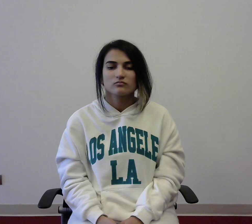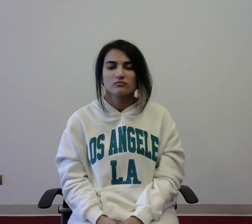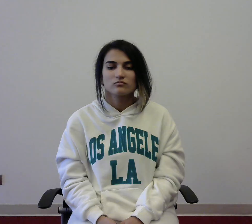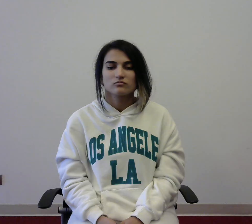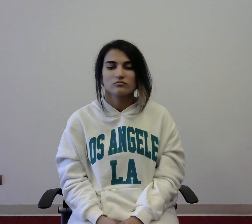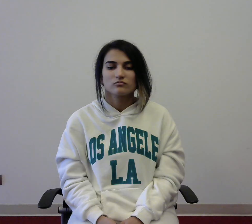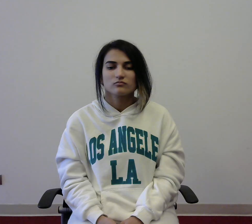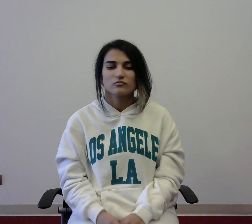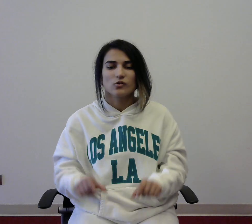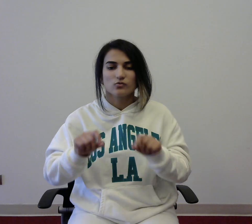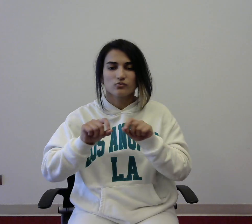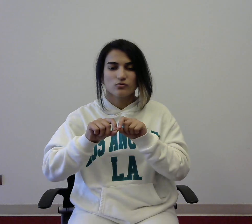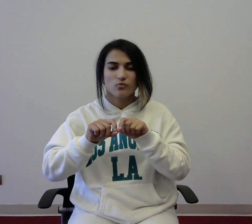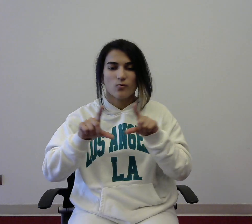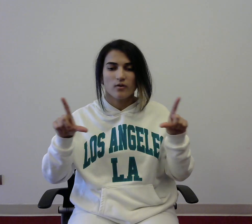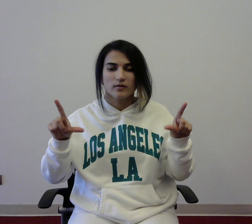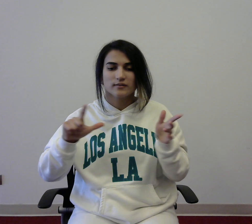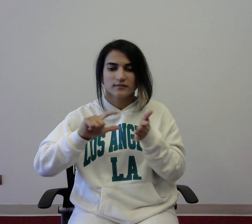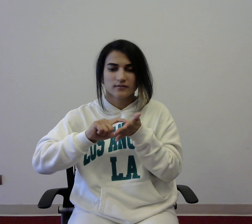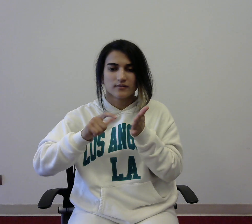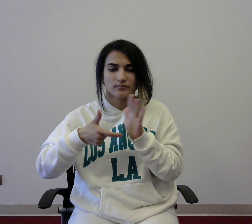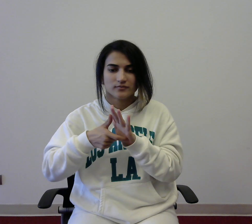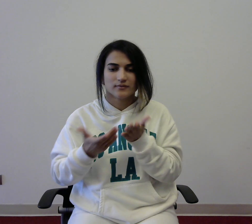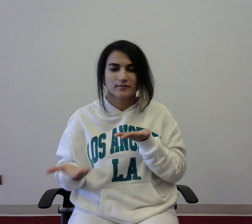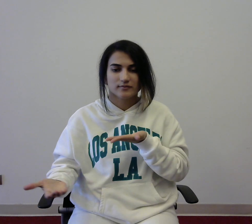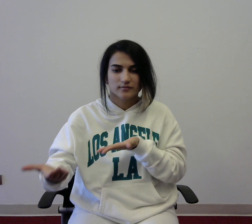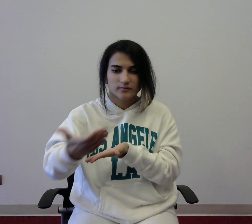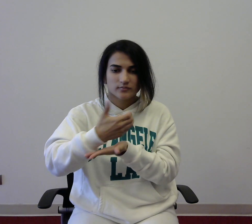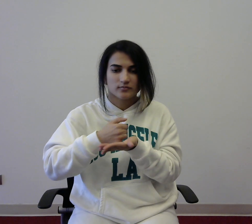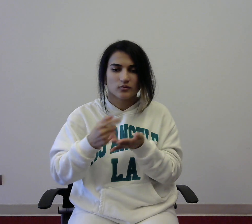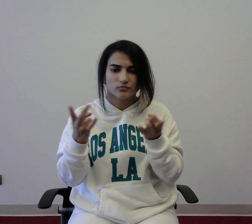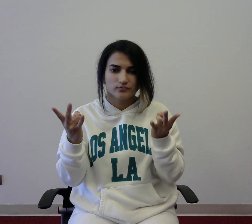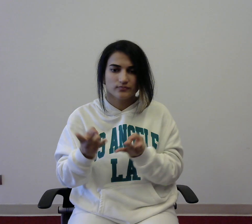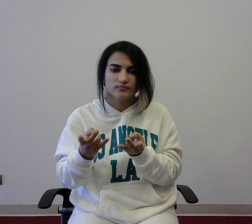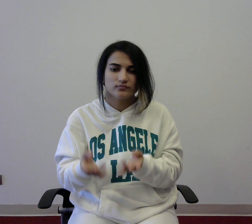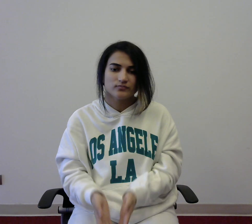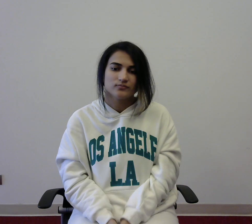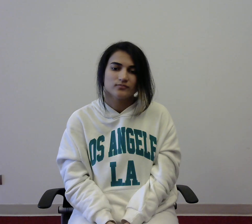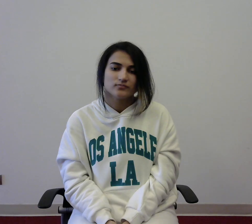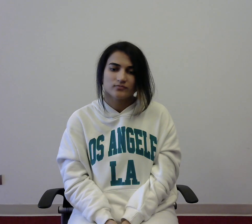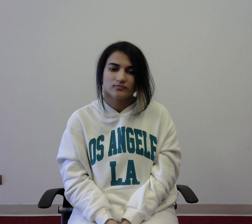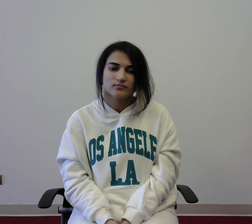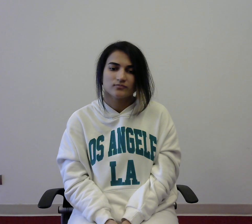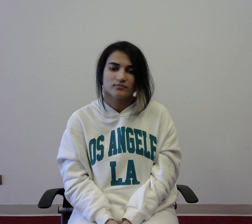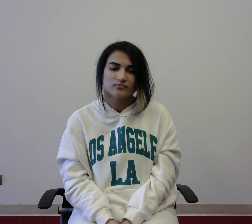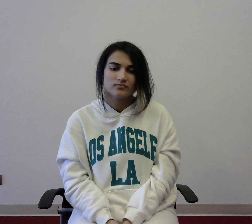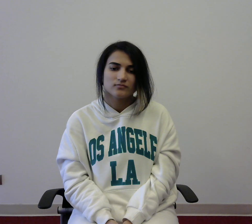Məktəbdə otaqları yığışdırmaq lazımdır